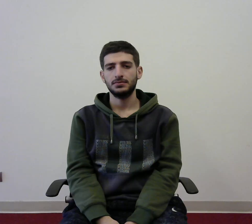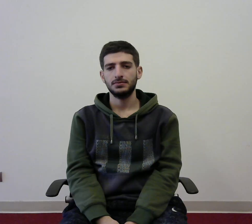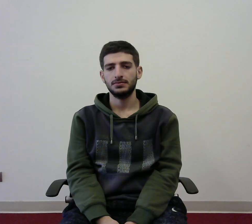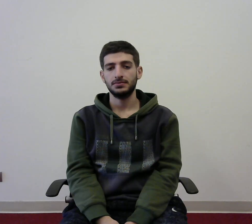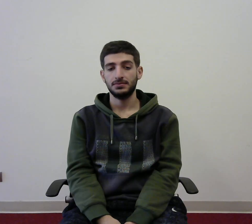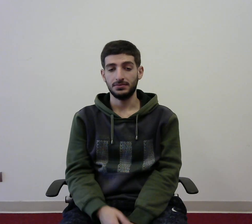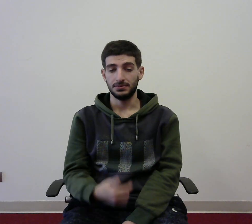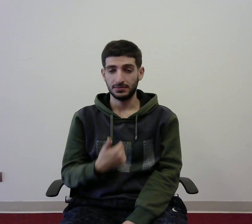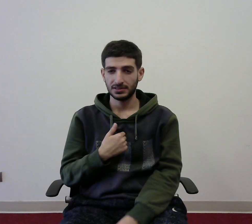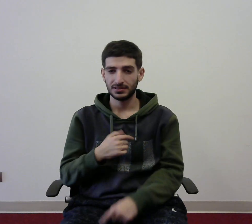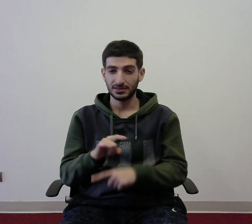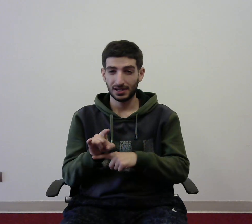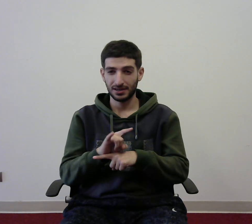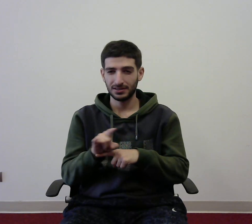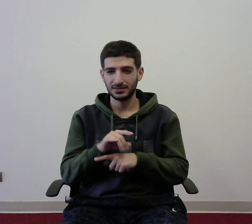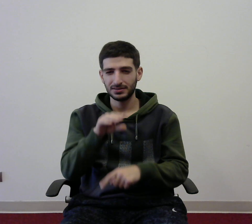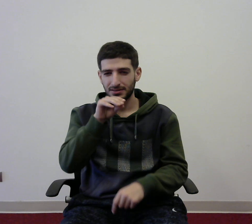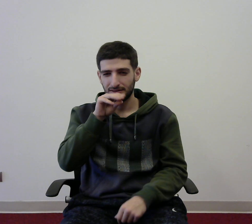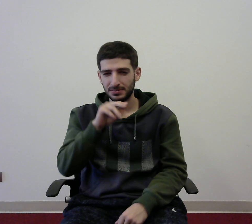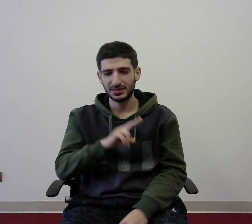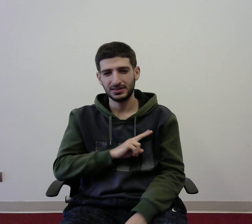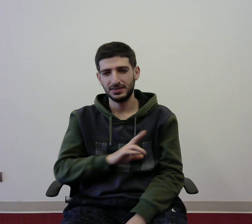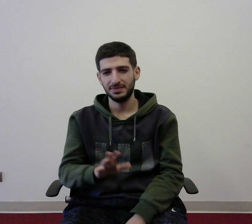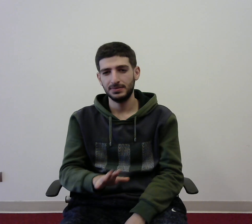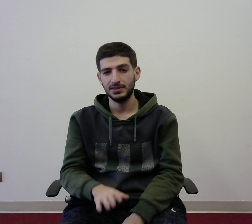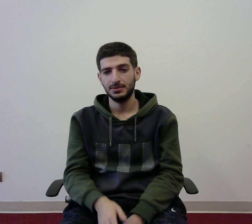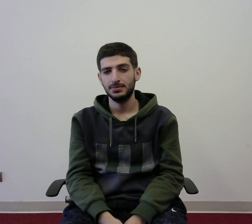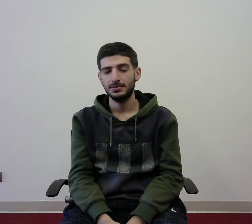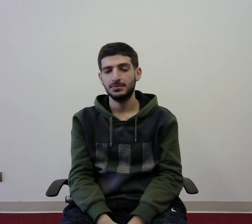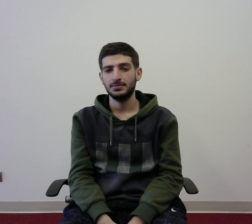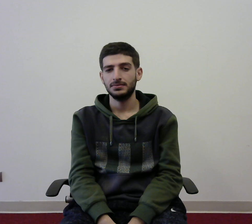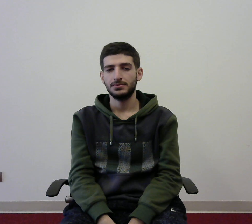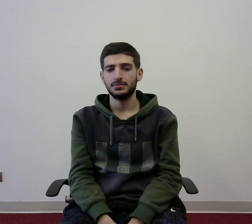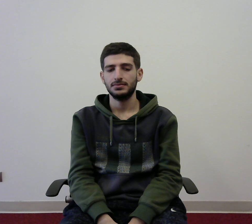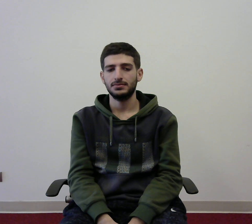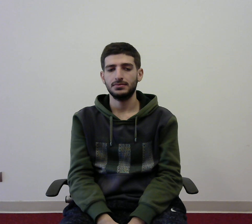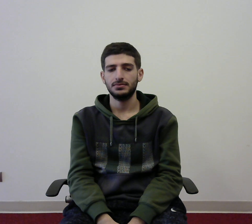Mən yalan danışmağı sevmirəm